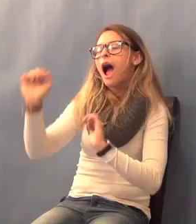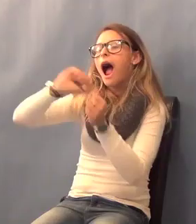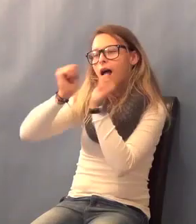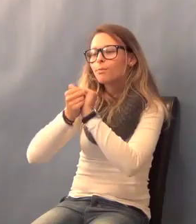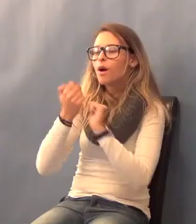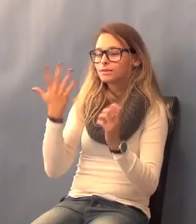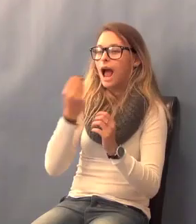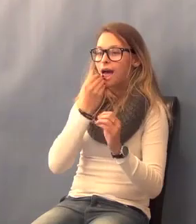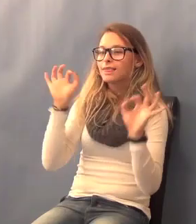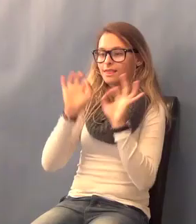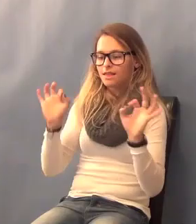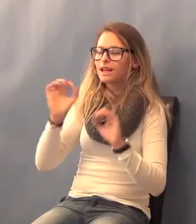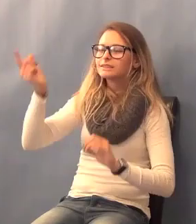Albo chce jeść dietetycznie.